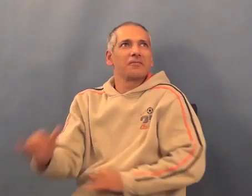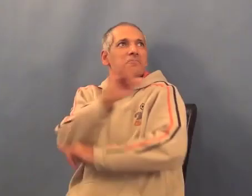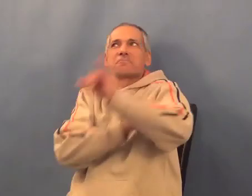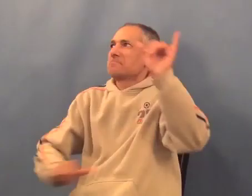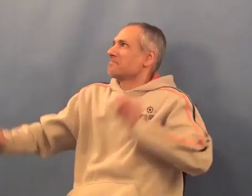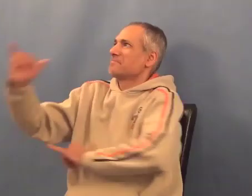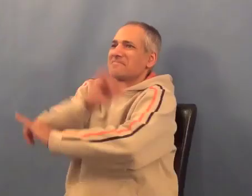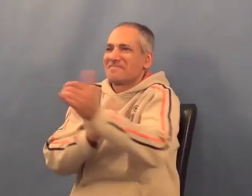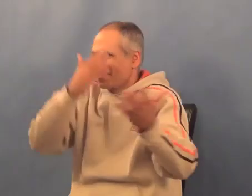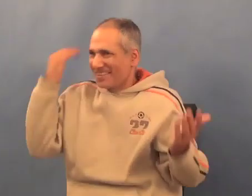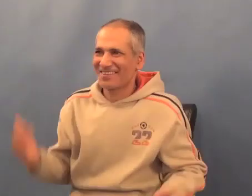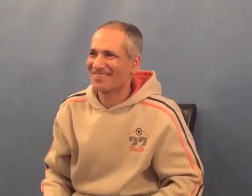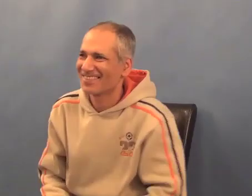Zastanawia się, nie wie.